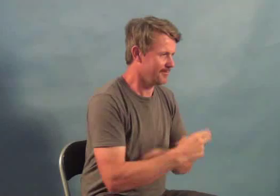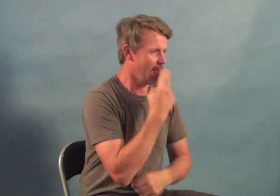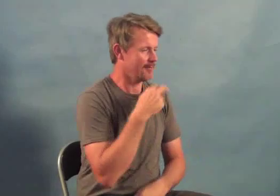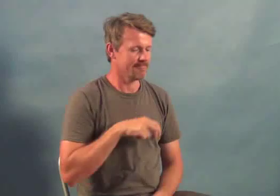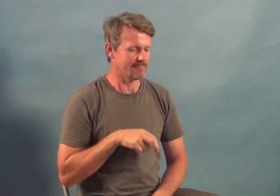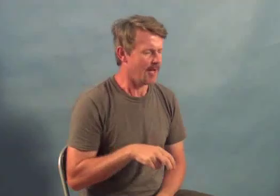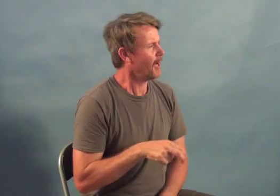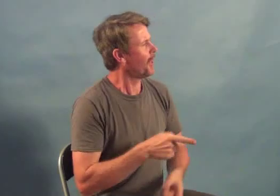Charlie Chaplin szedł.